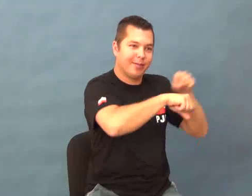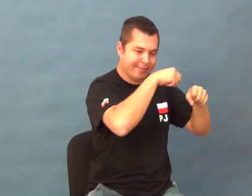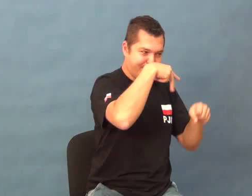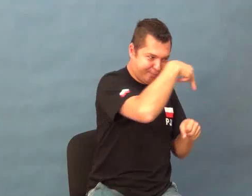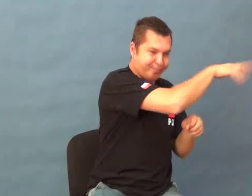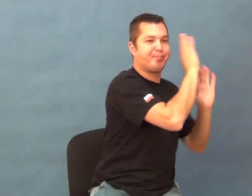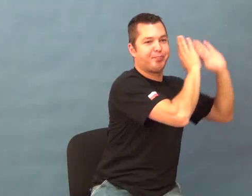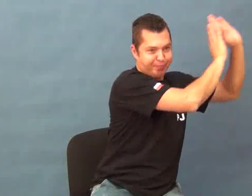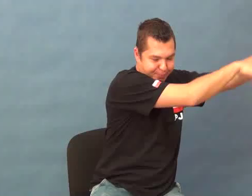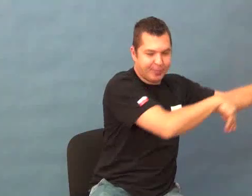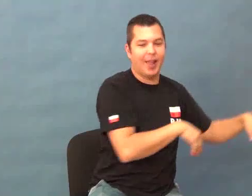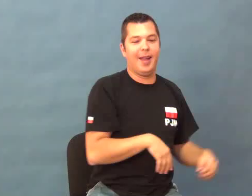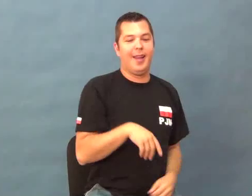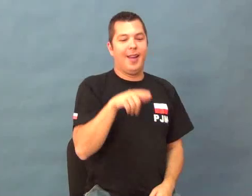Poszedł już.